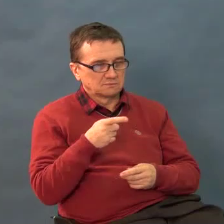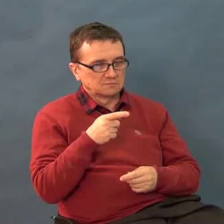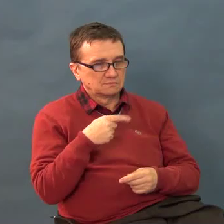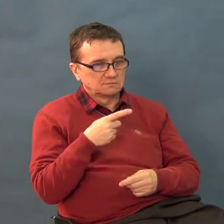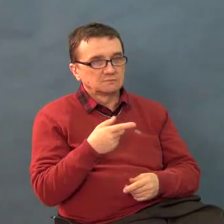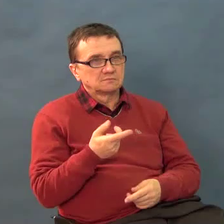To.